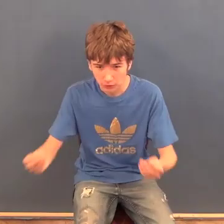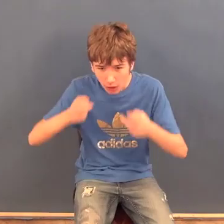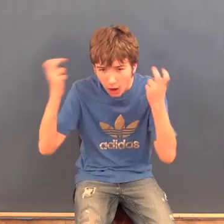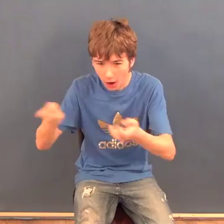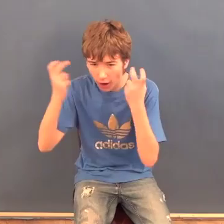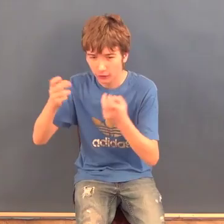Zaczynają się poszukiwania.